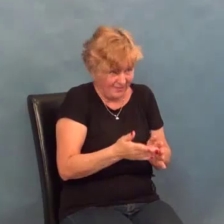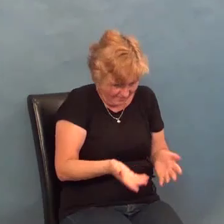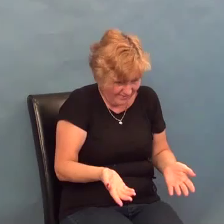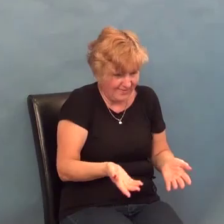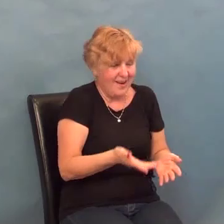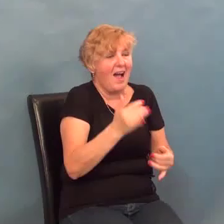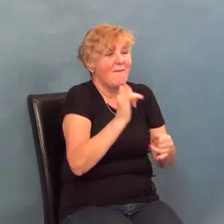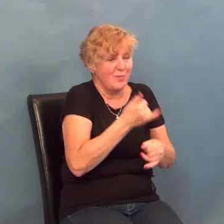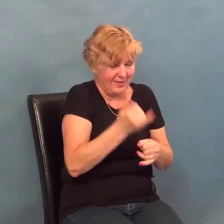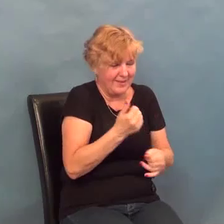W piątek sprzątam.